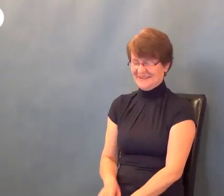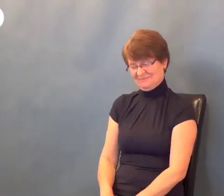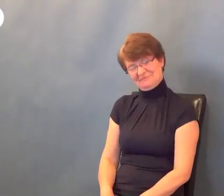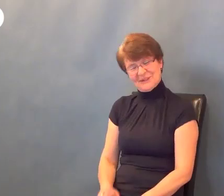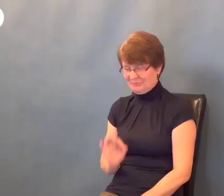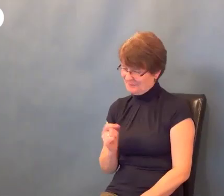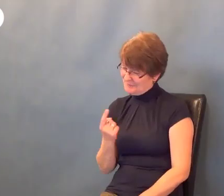Dobry pomysł.